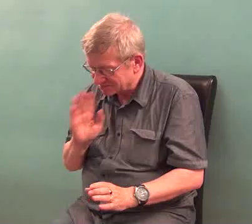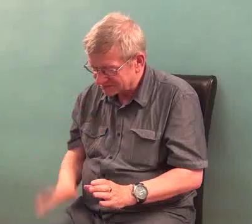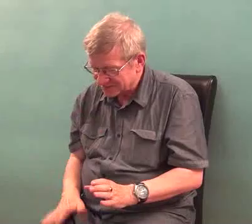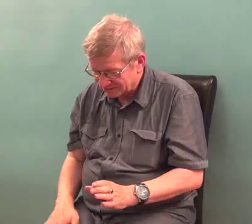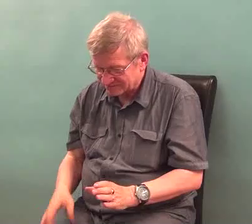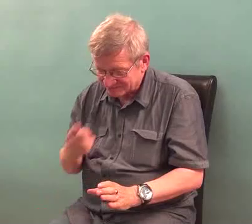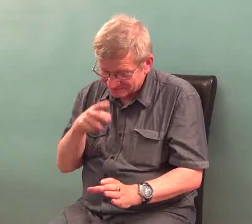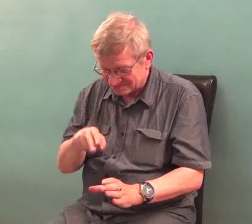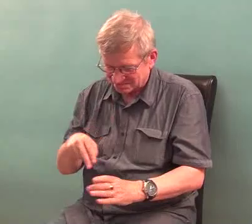Patrzyli na nią jak była w środku.